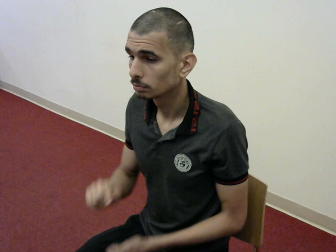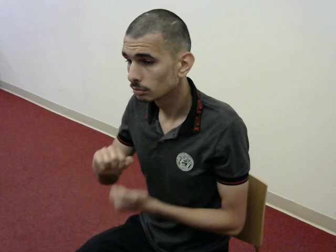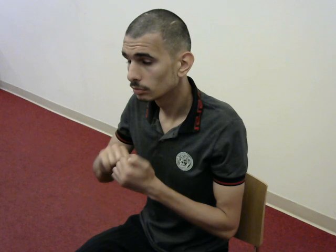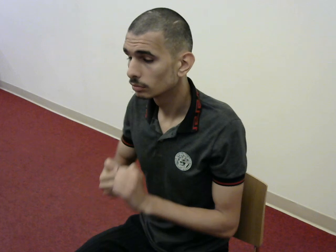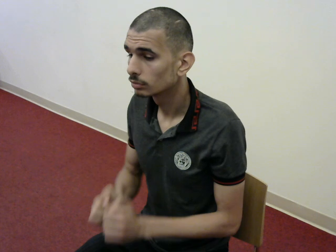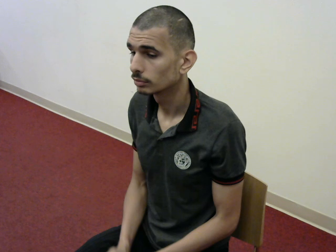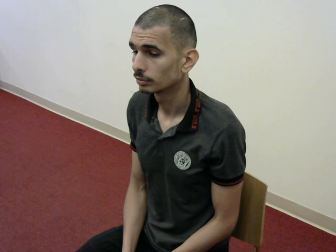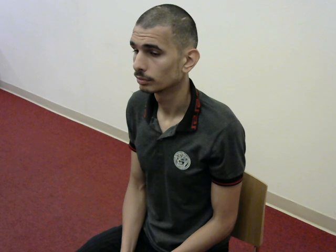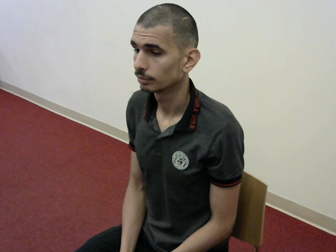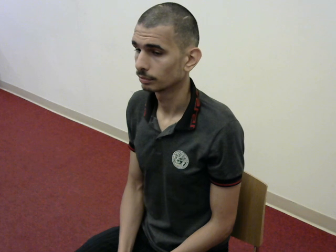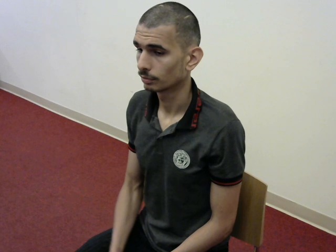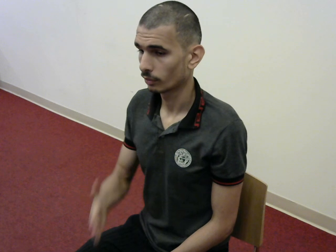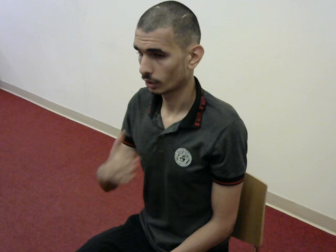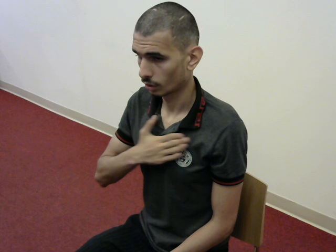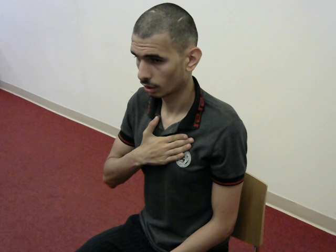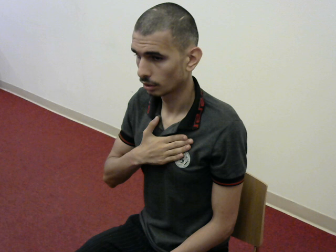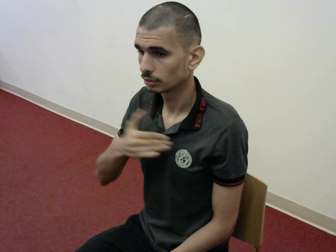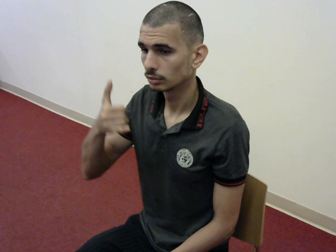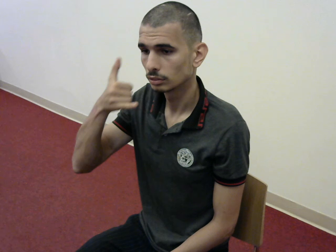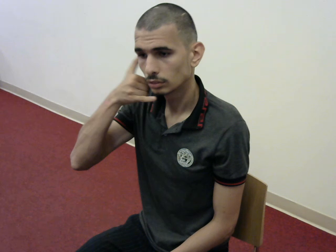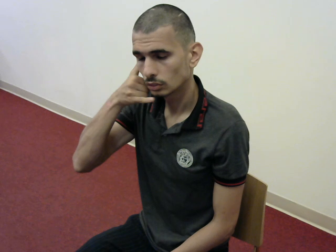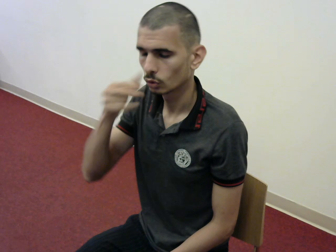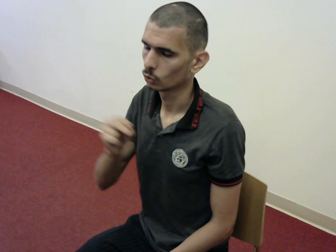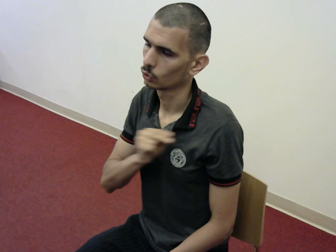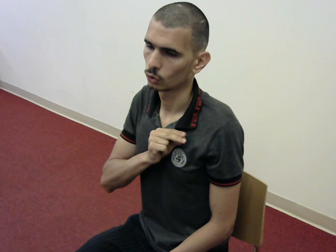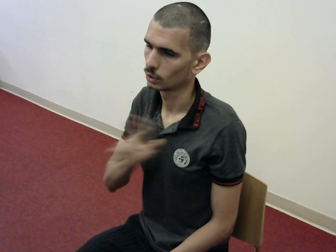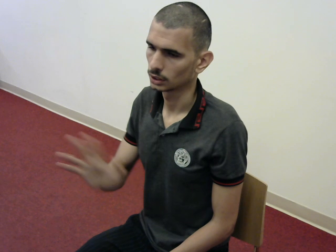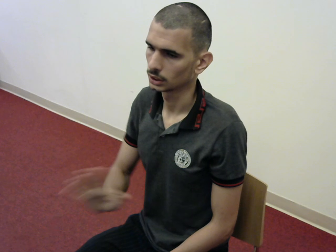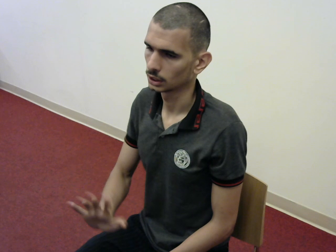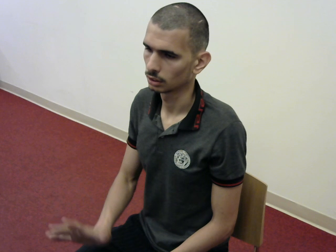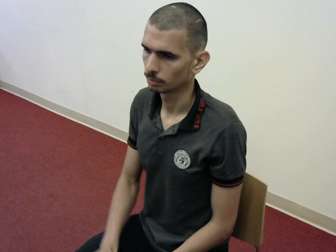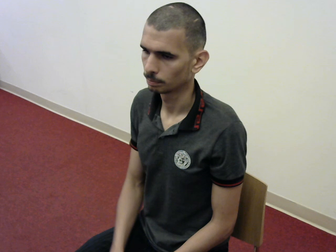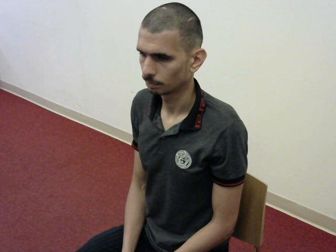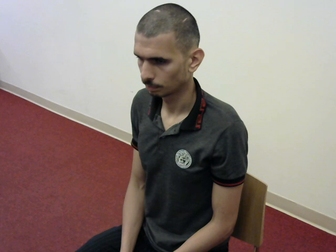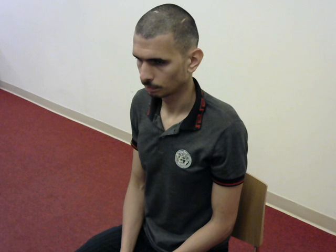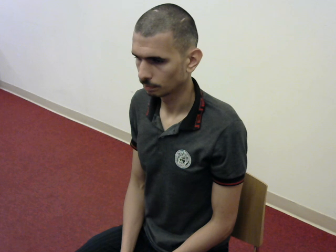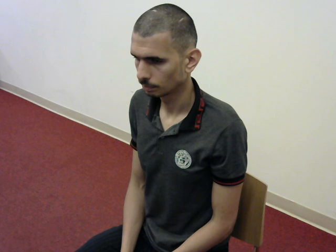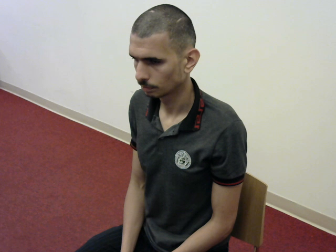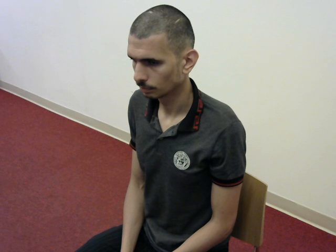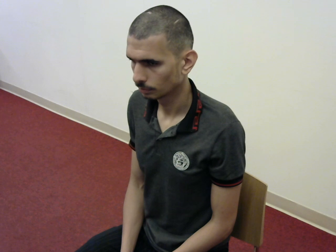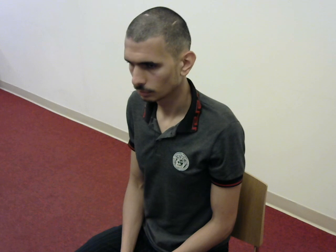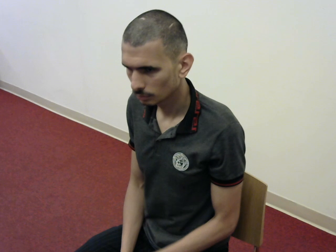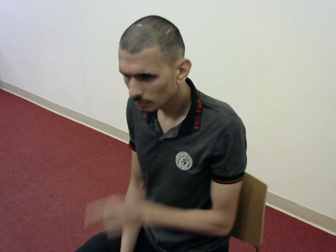Mənim telefonum özümdə deyil